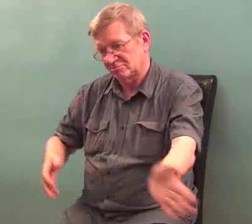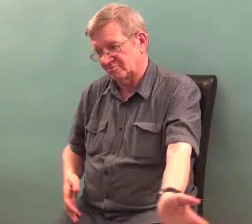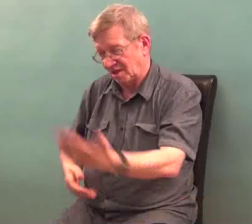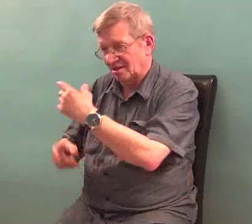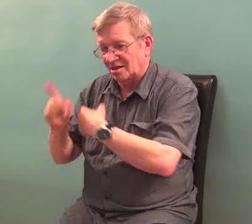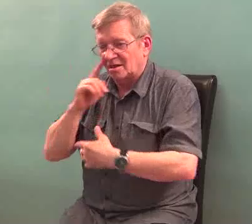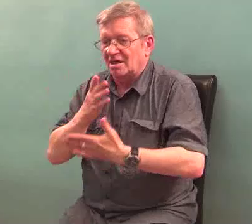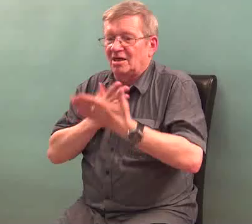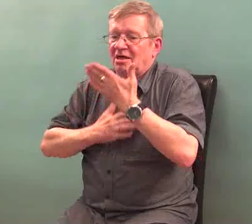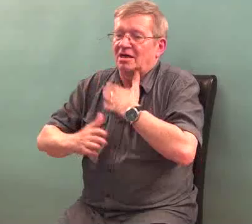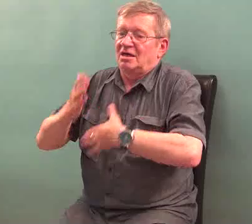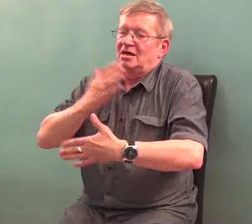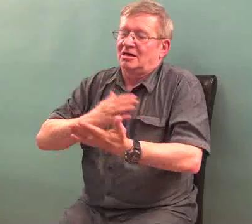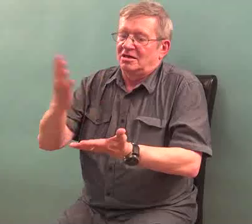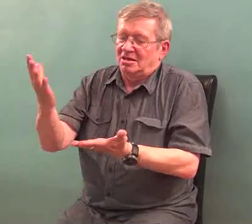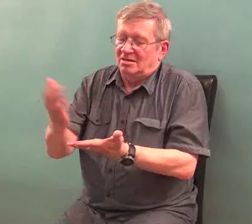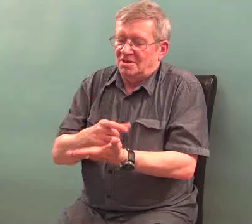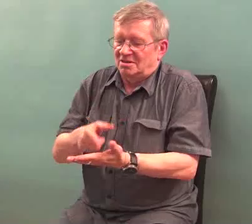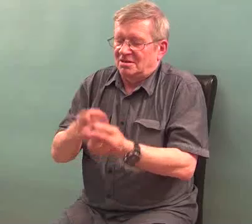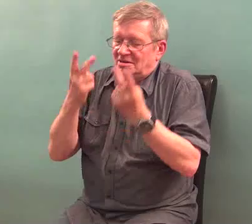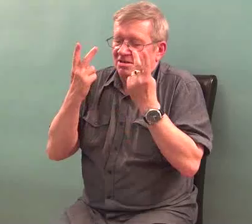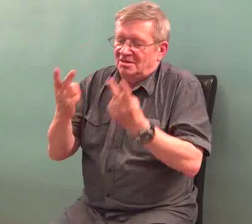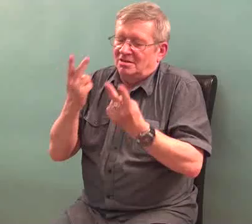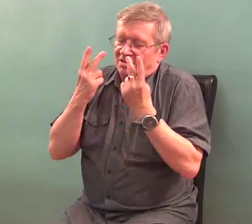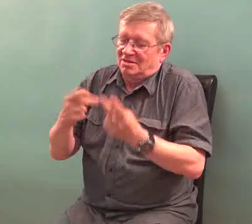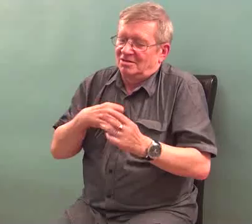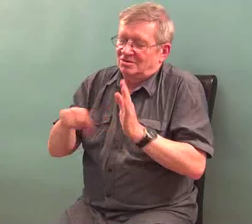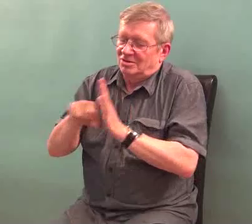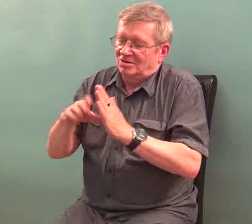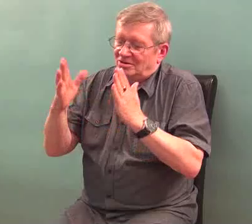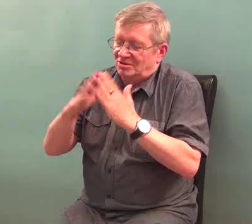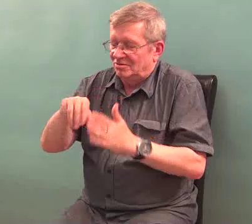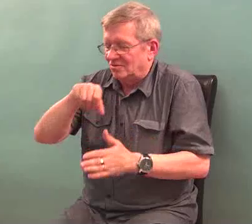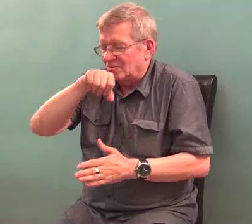Chłopiec był bardzo zadowolony i zabrał swoją ulubioną, ważną żabkę do domu.